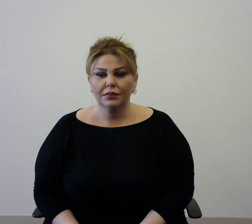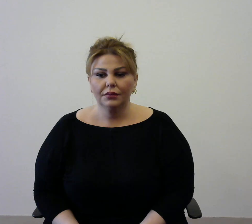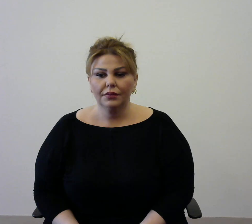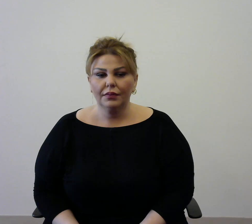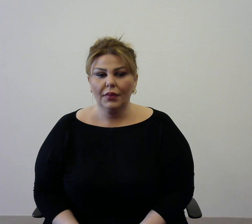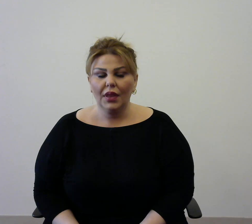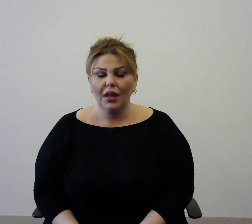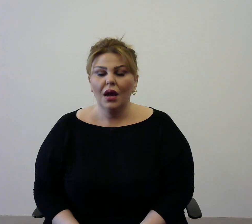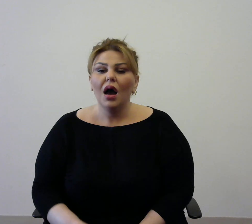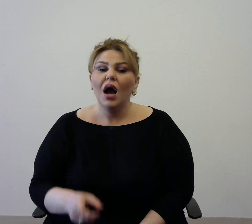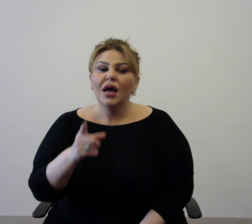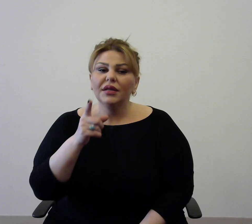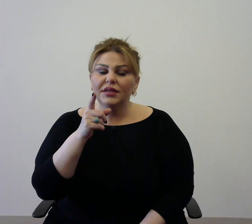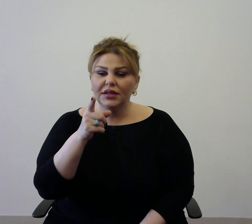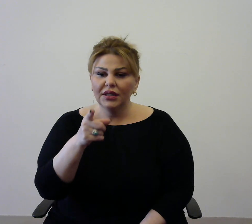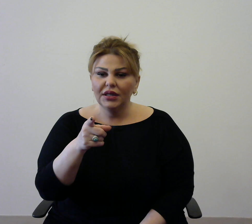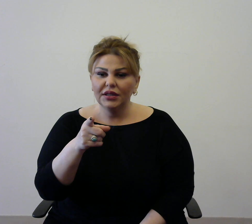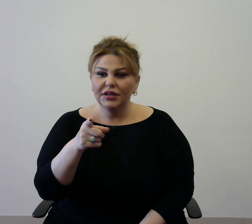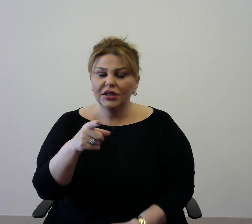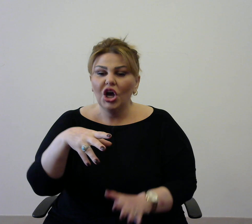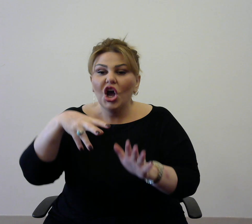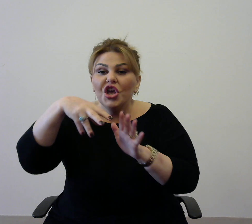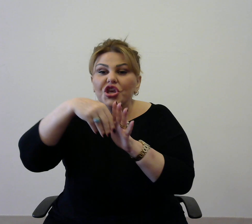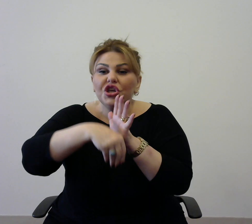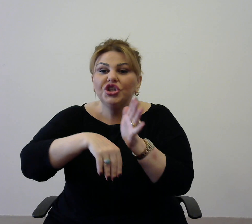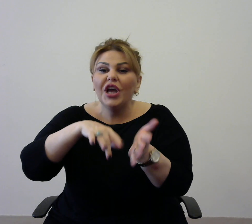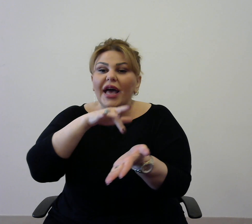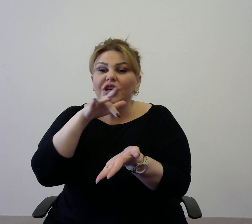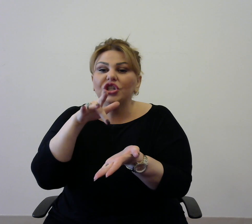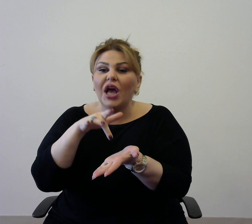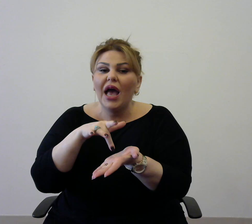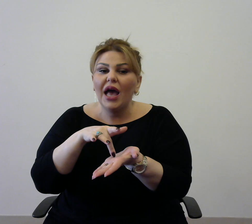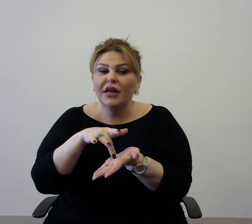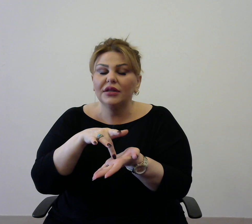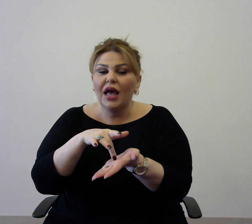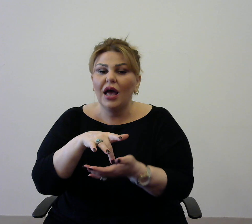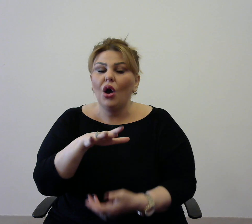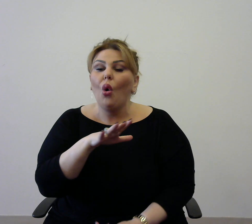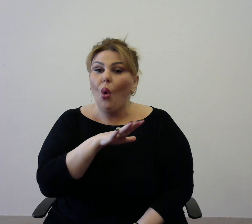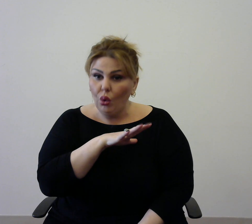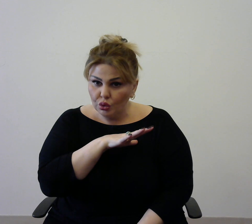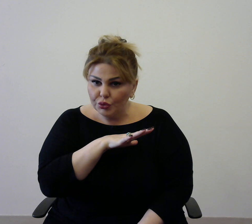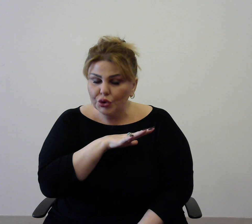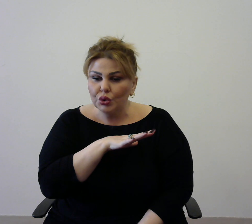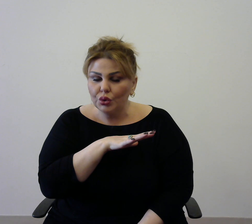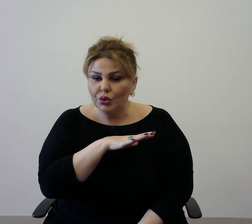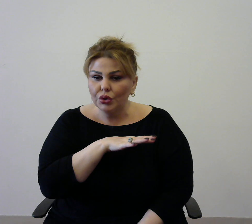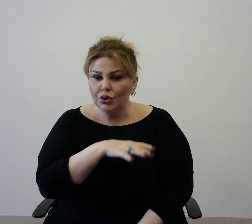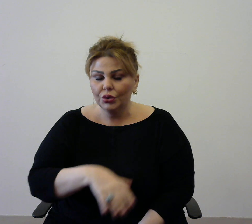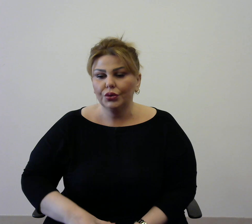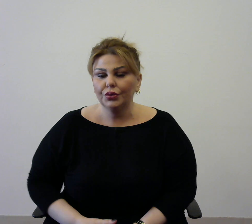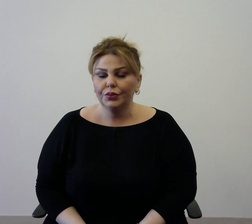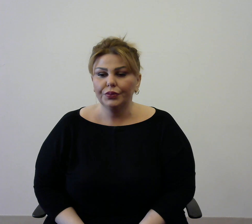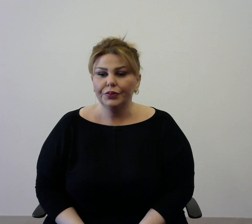Siz İçərişəhərdə olmusuz?